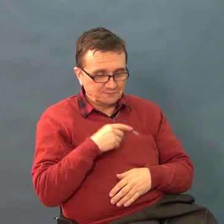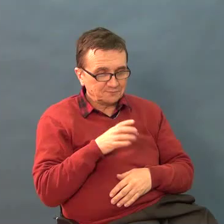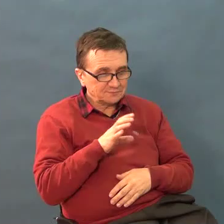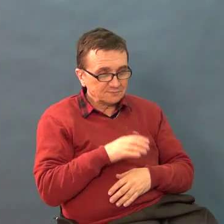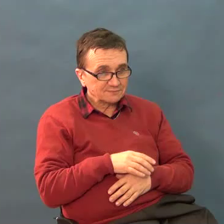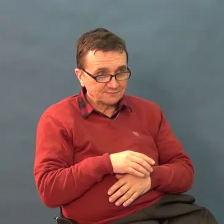Ja oglądam.